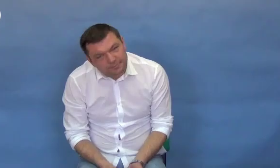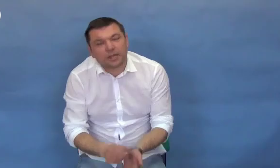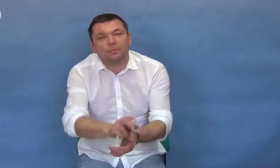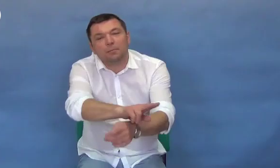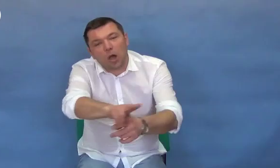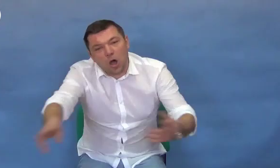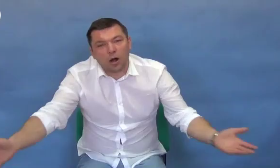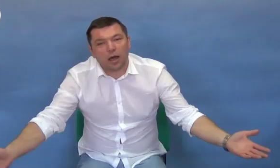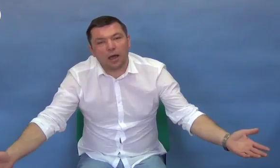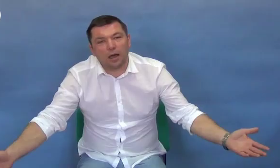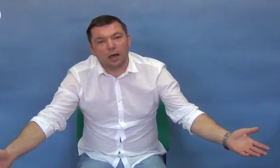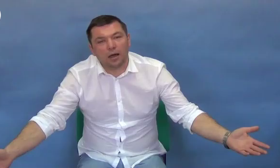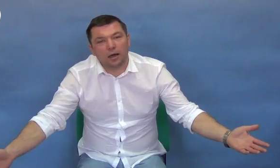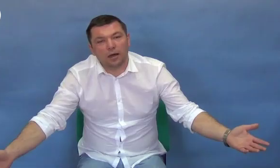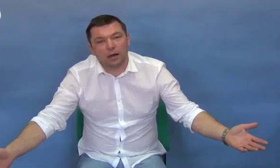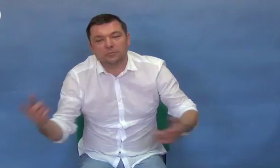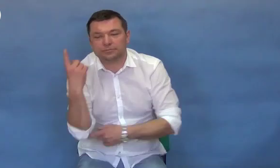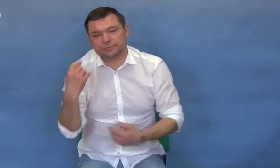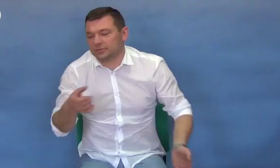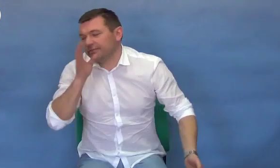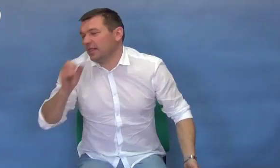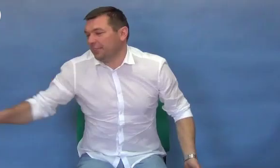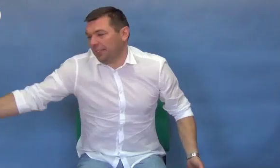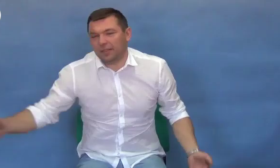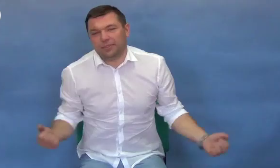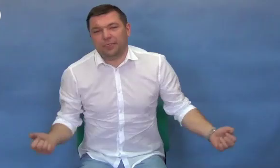Na polu jedzie traktorzysta i wyrzuca butelkę po napoju.